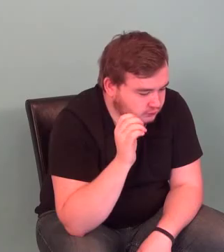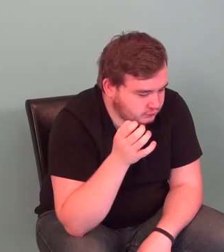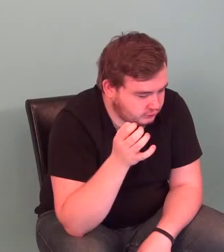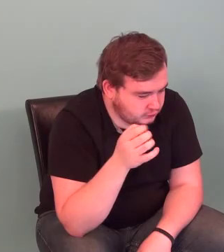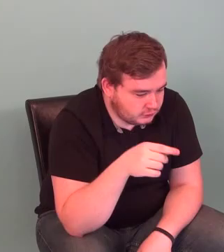Dobrze.